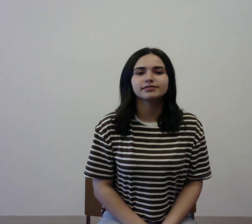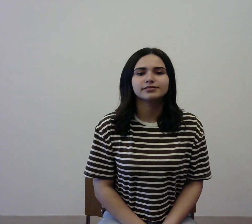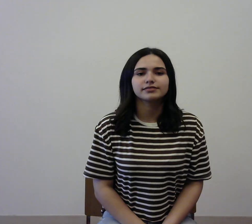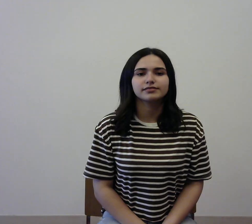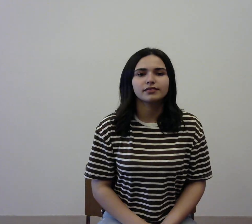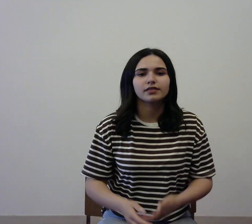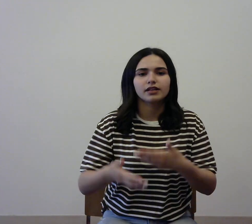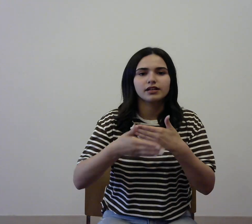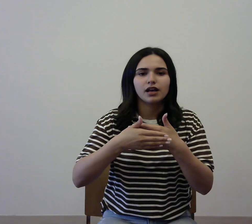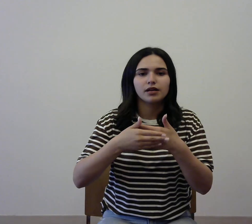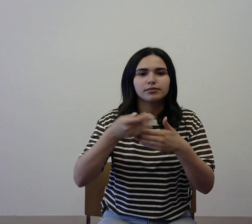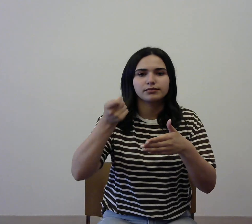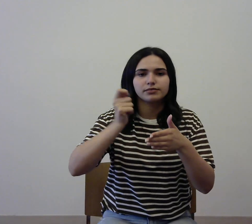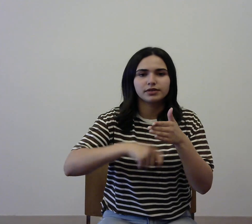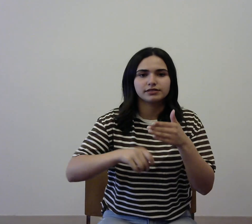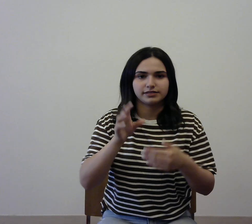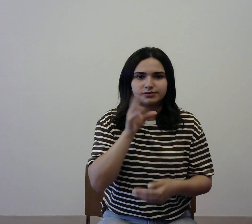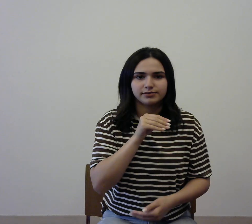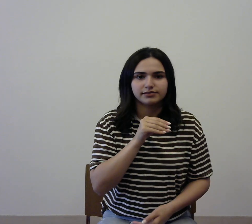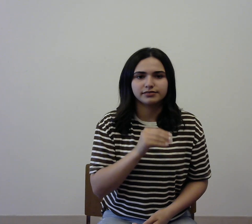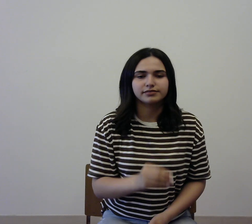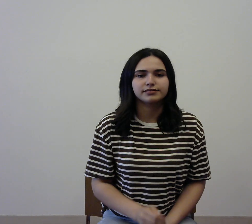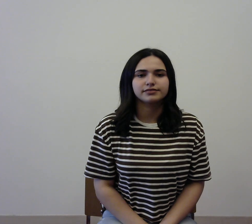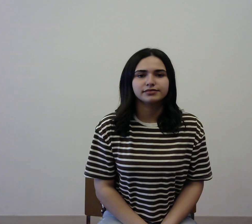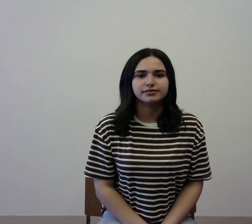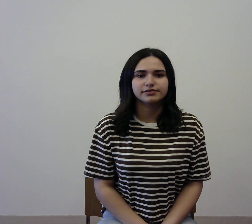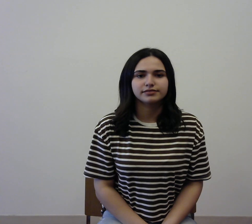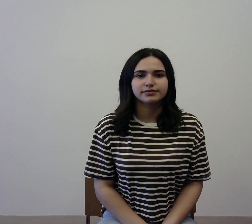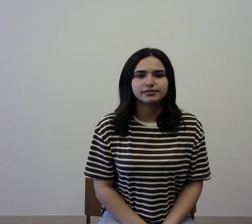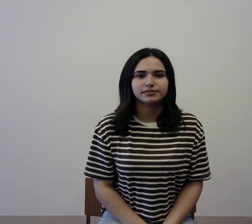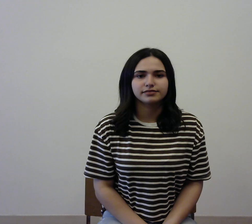Qapını bağlaya bilərsinizmi?